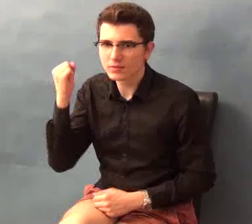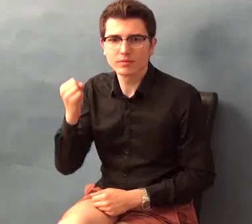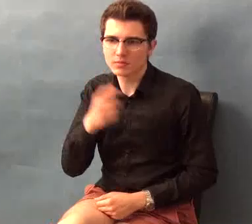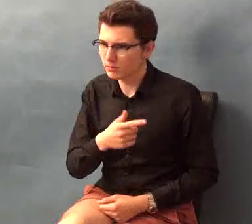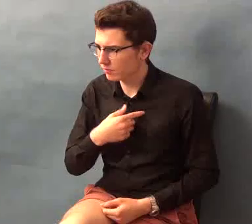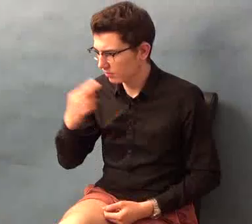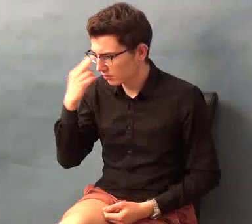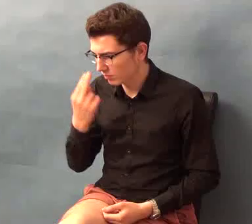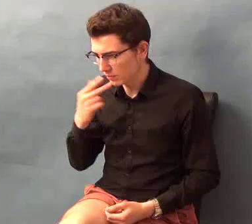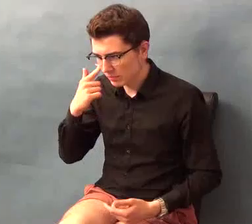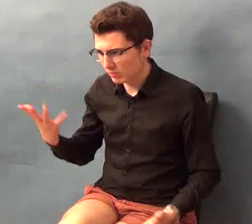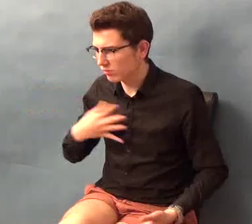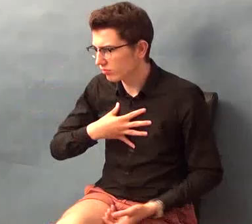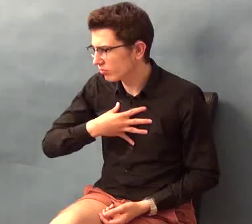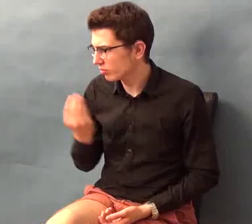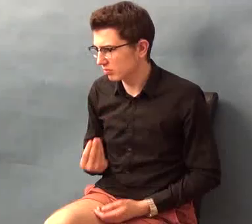On odpowiedział, że nic nie słyszał ani nie czuł, bo jest głuchy.